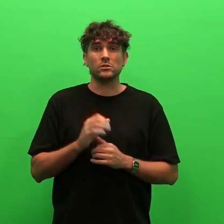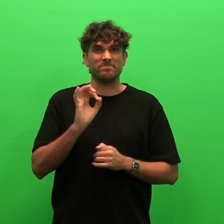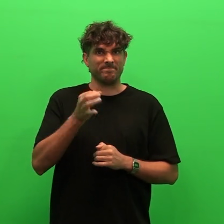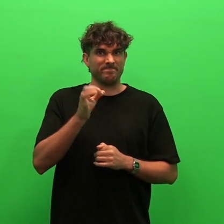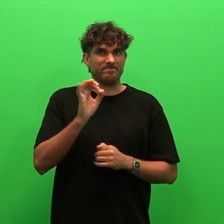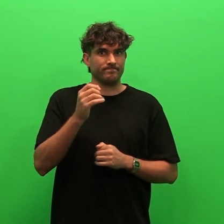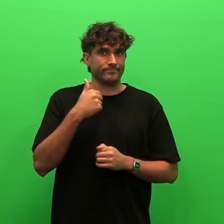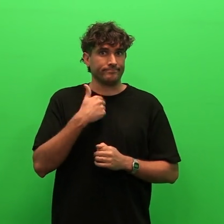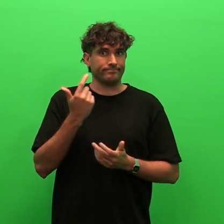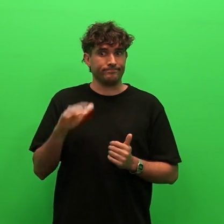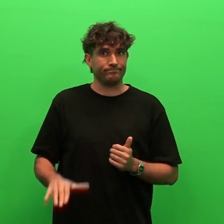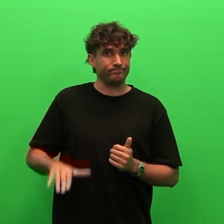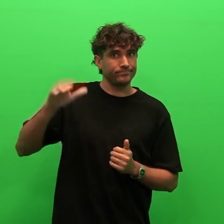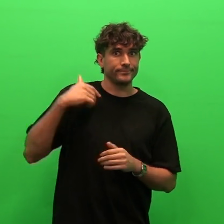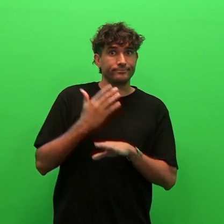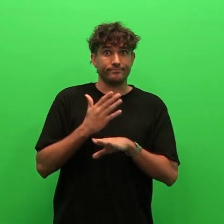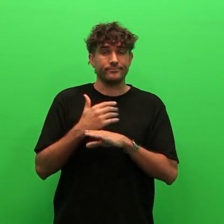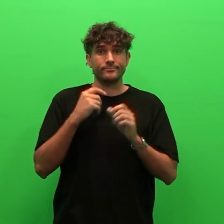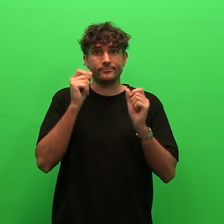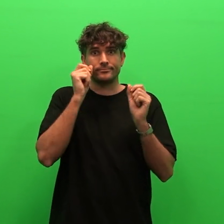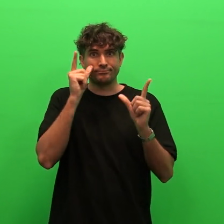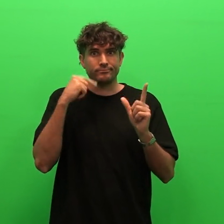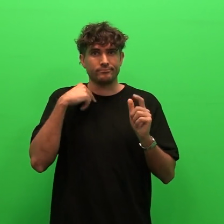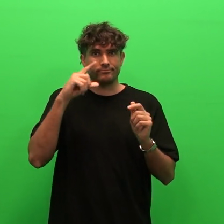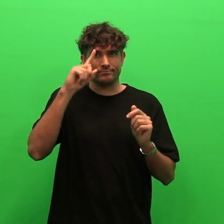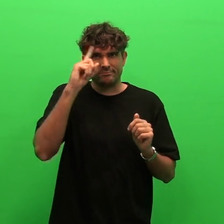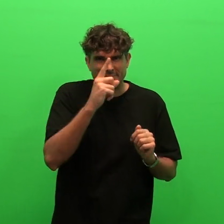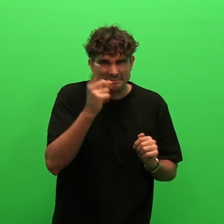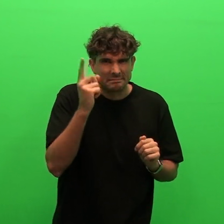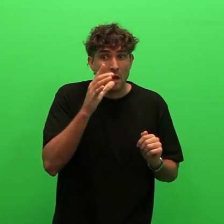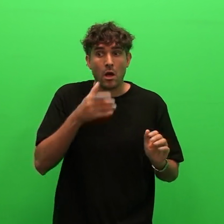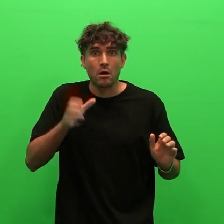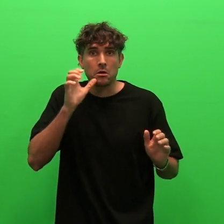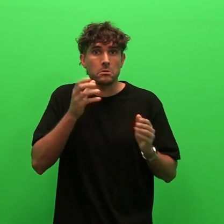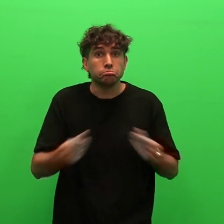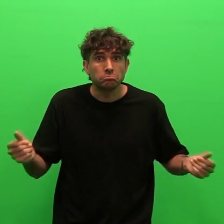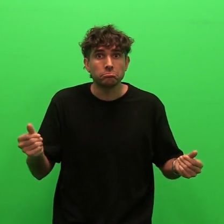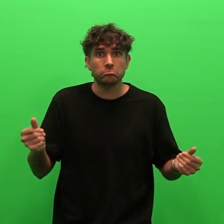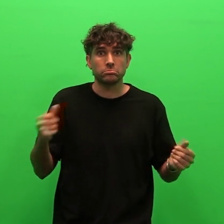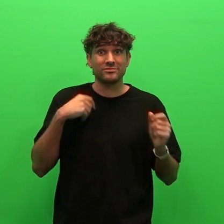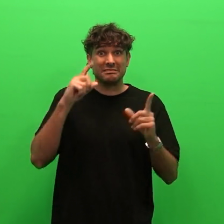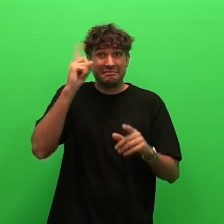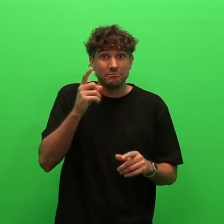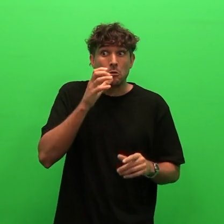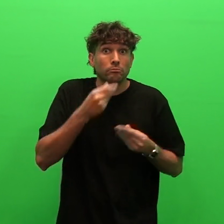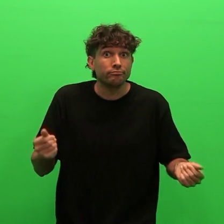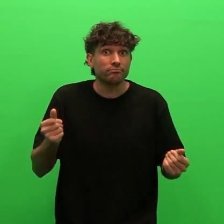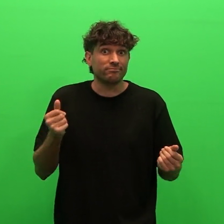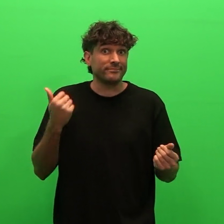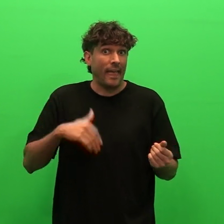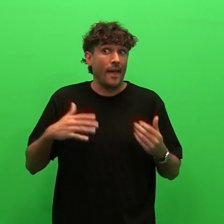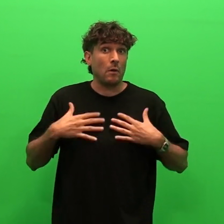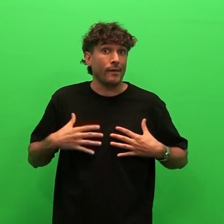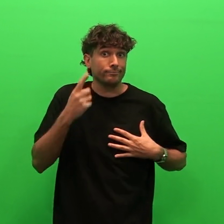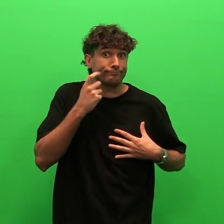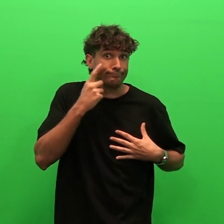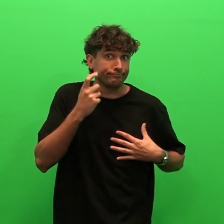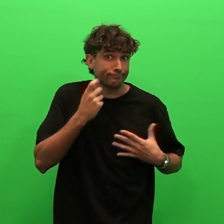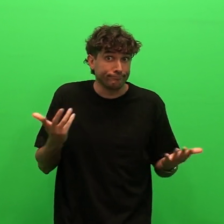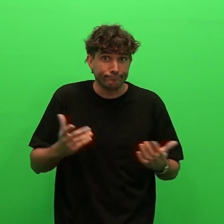Sí, des de sempre, de tota la vida, quan em desperto em marejo, però si bec aigua em marxa, quan em torna a passar bec aigua i em marxa, el meu cos ja s'ha acostumat.